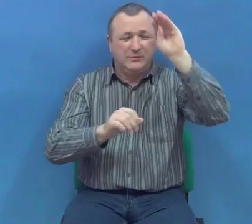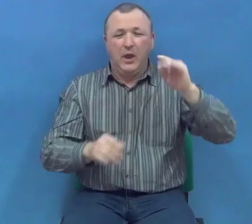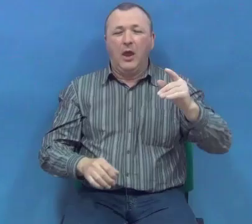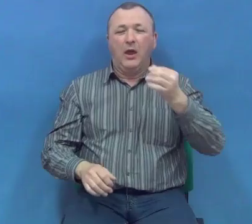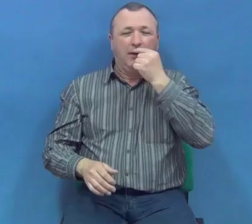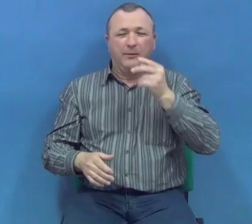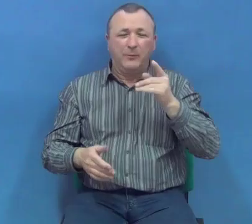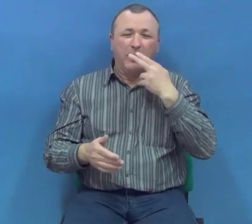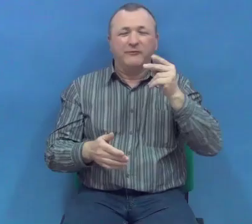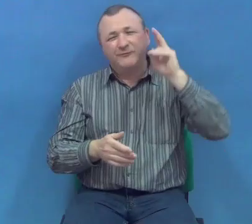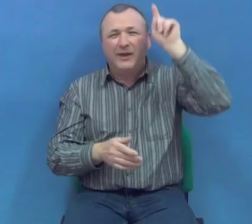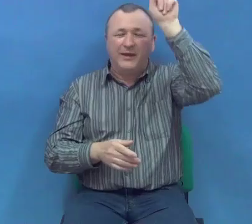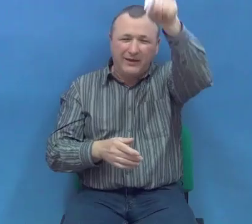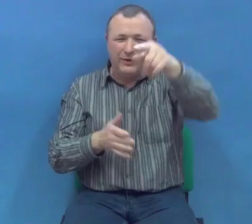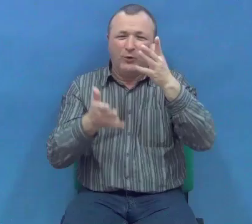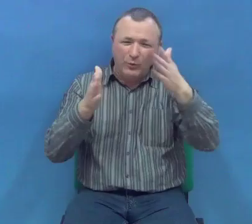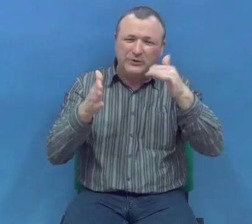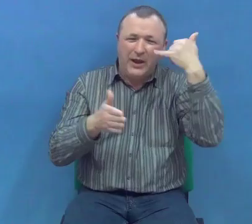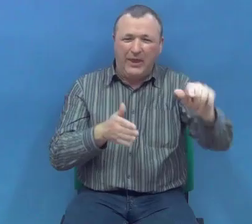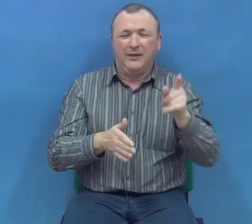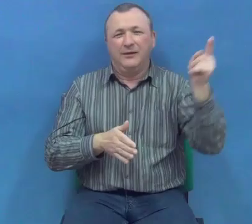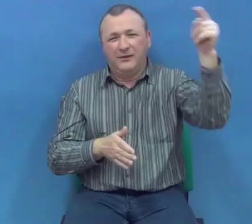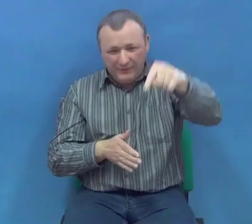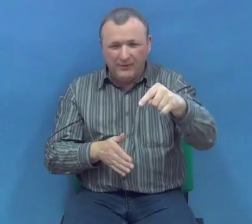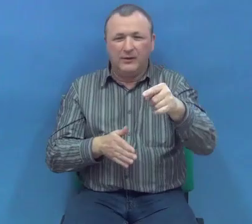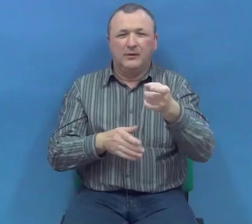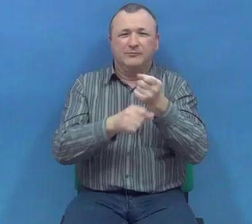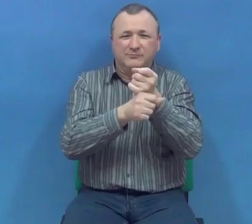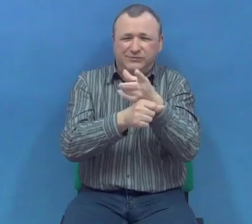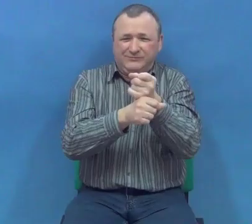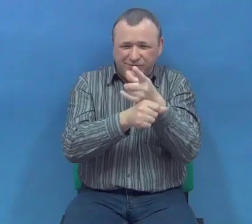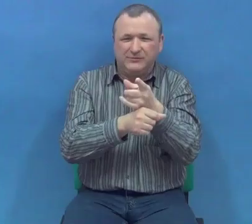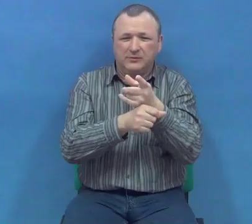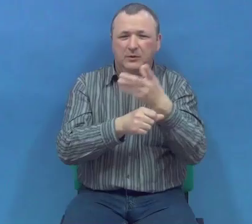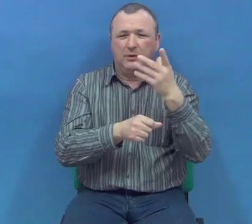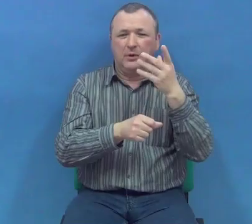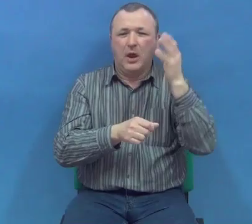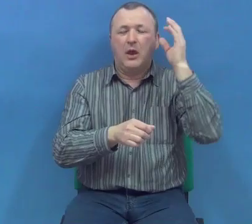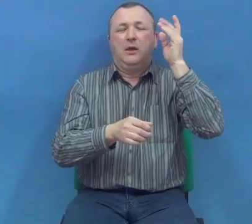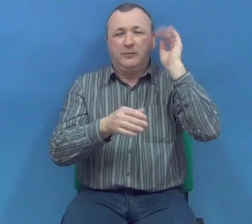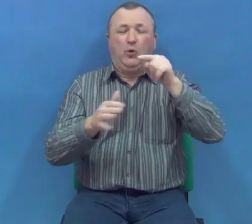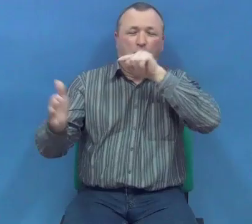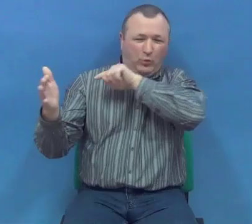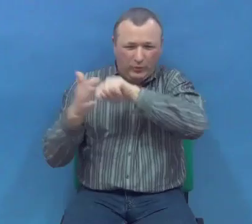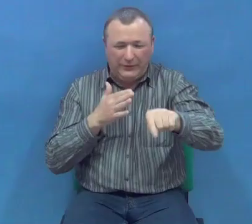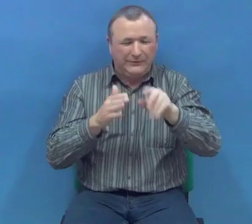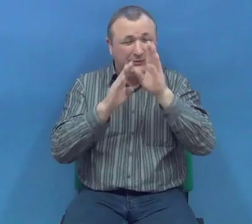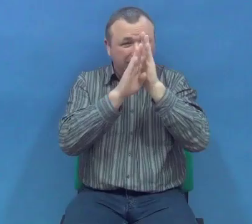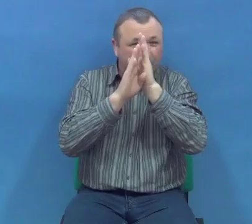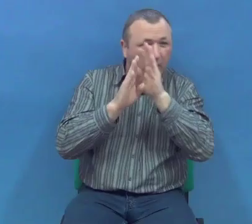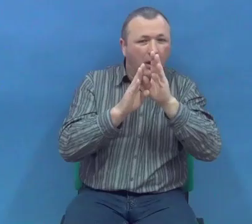Smarkacz na innej ulicy rzucał w okna, potem uciekał, krył się.